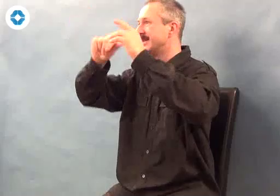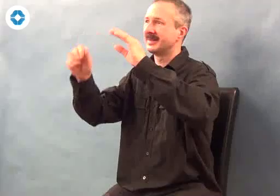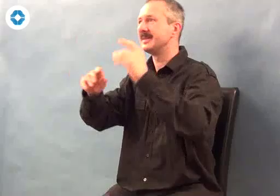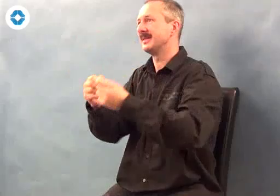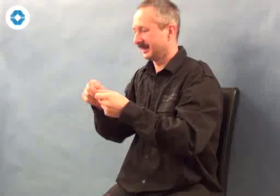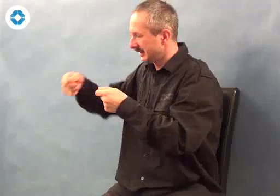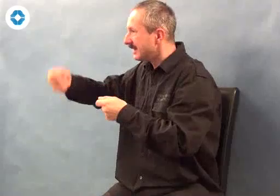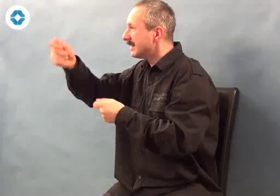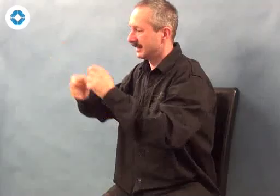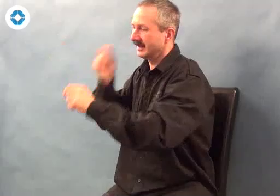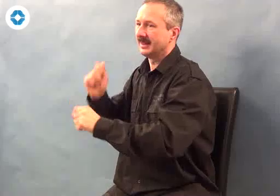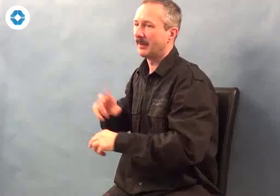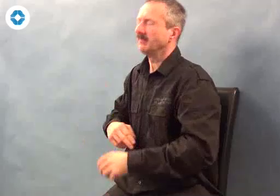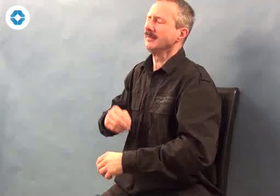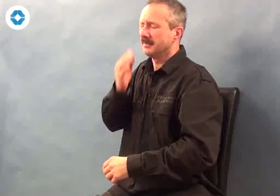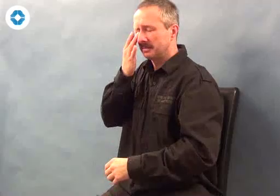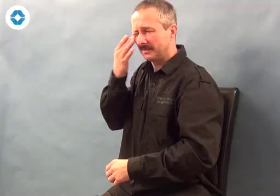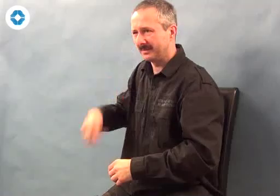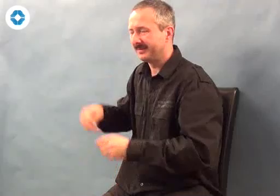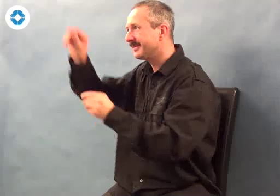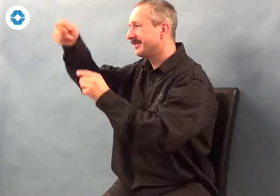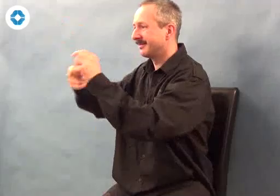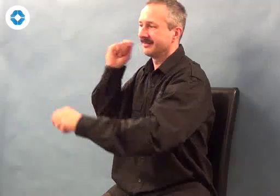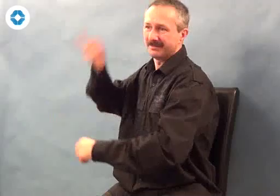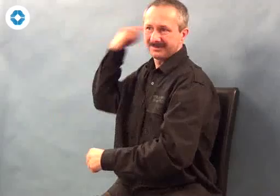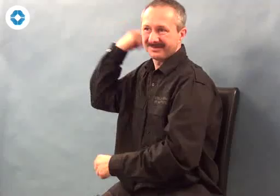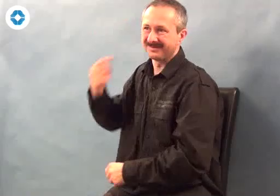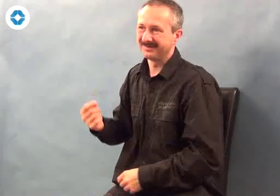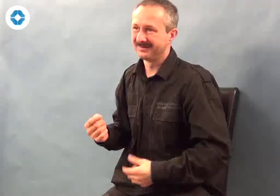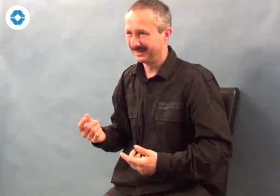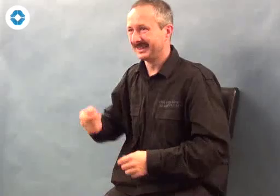Kawałkami kitu strzela do tyłu i trafia policjanta w oko kilka razy.